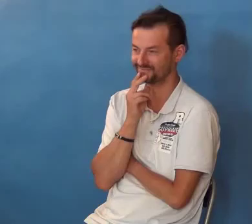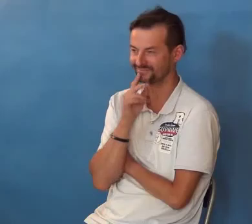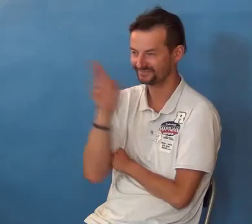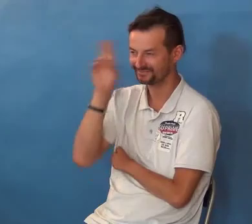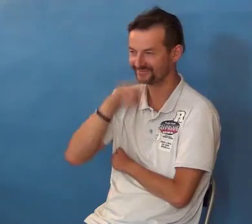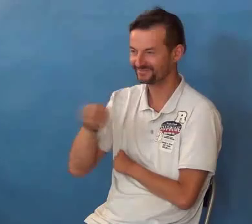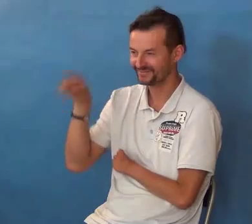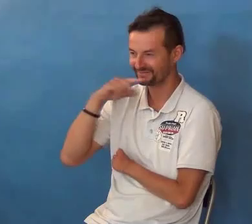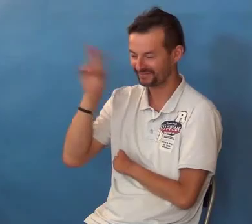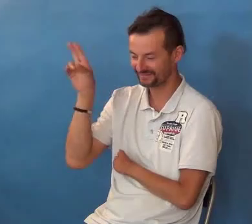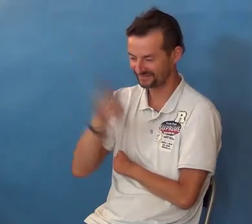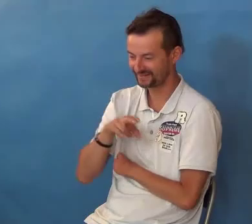Czerwone, przekreślone koło.